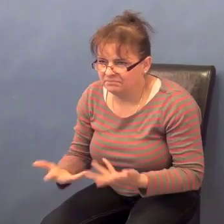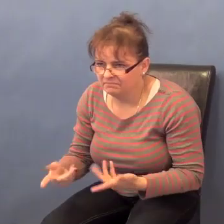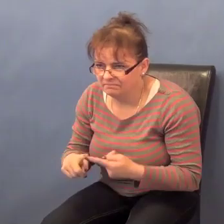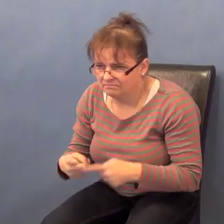Bez sensu.